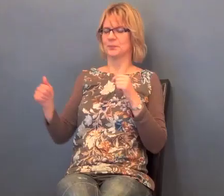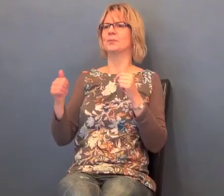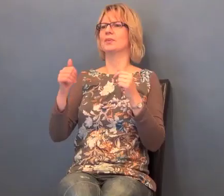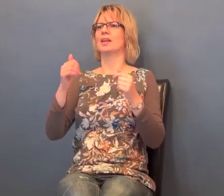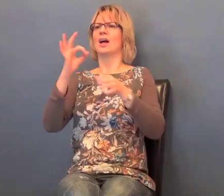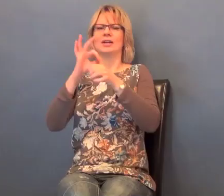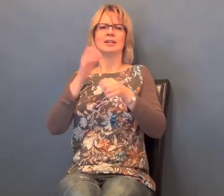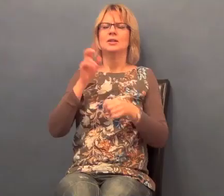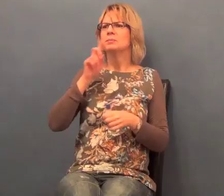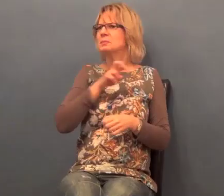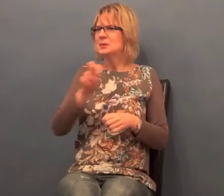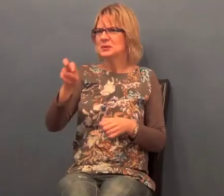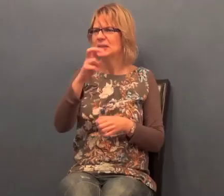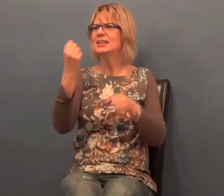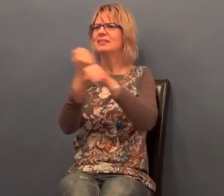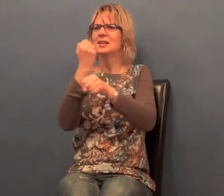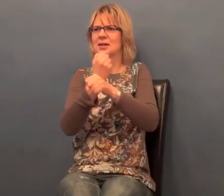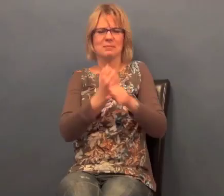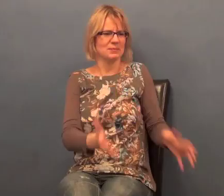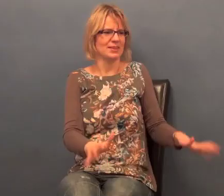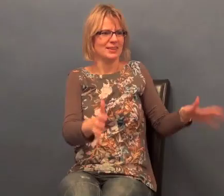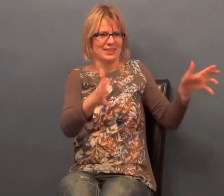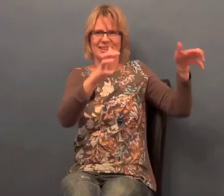Chłopiec wciąż idzie, nagle widzi duże skały.